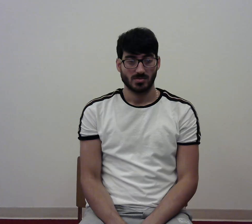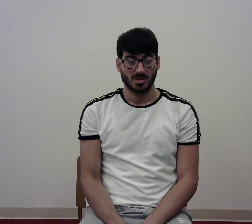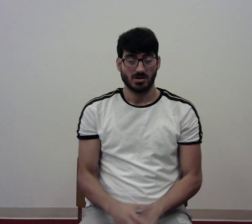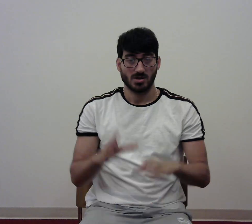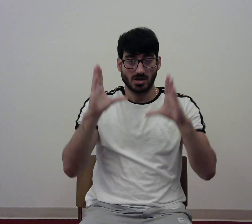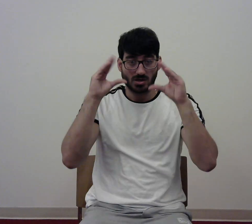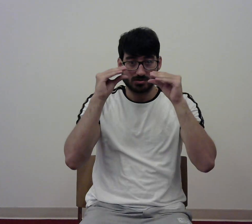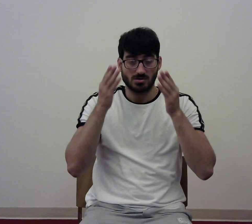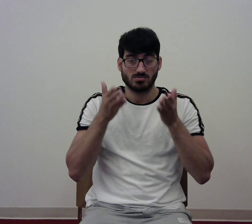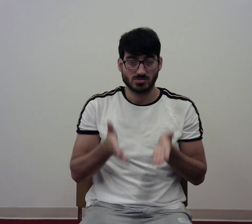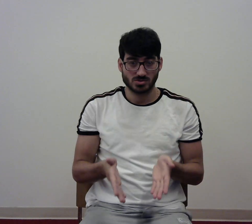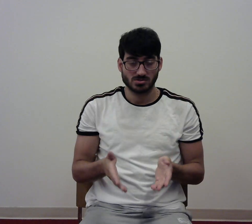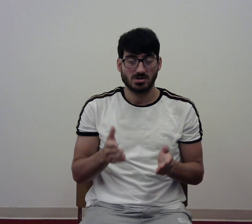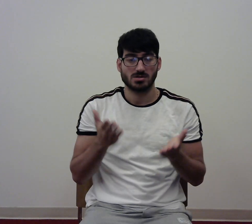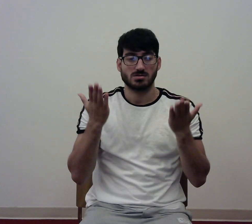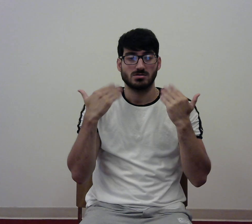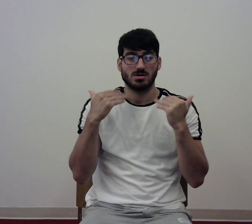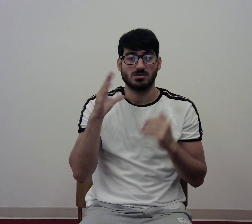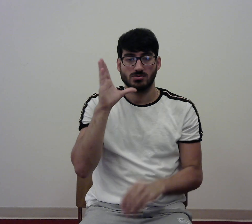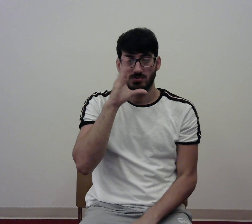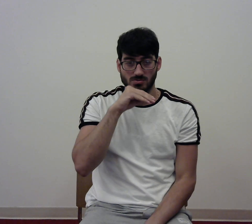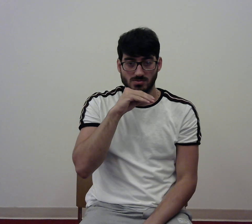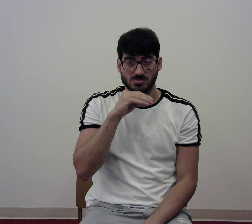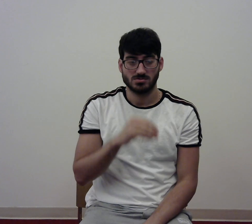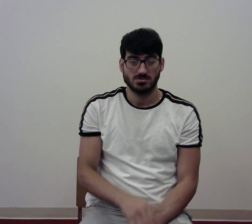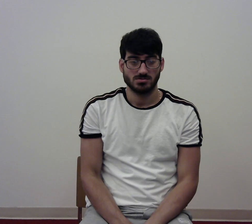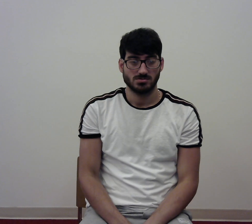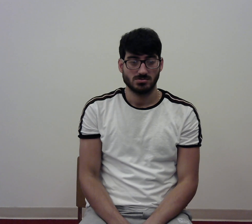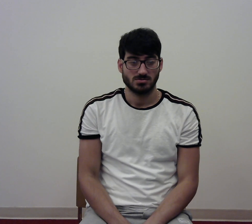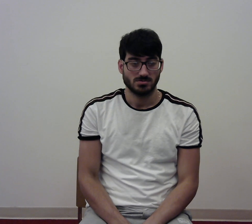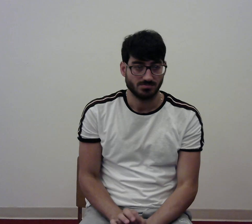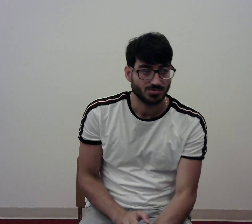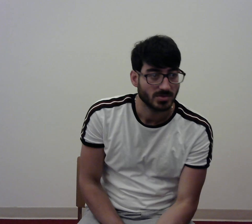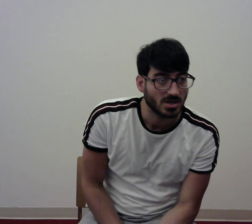Axşamlar bura sərin olur